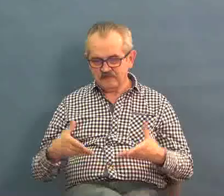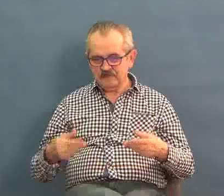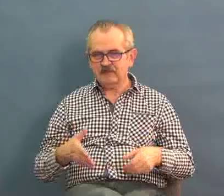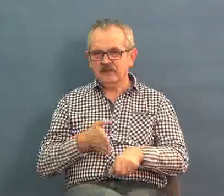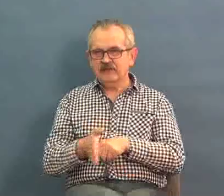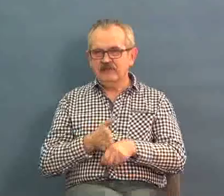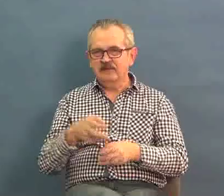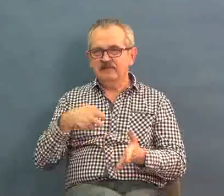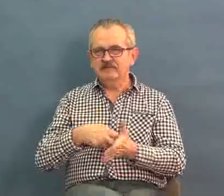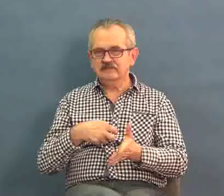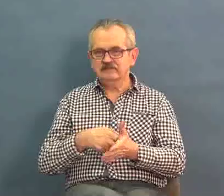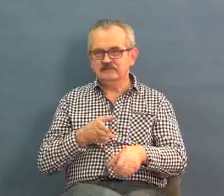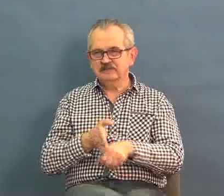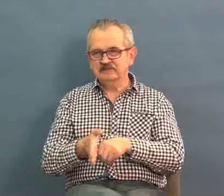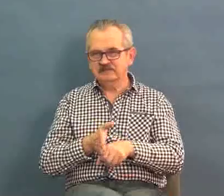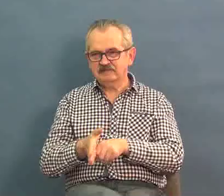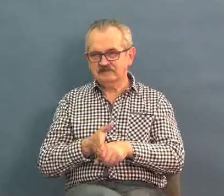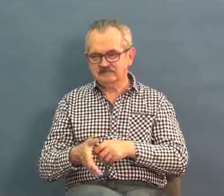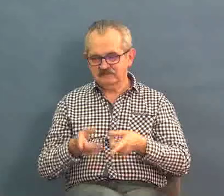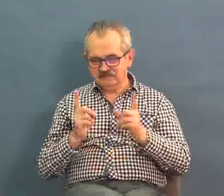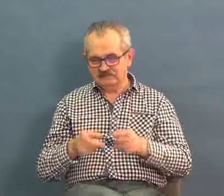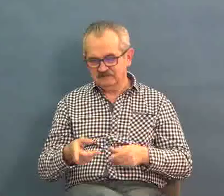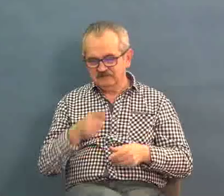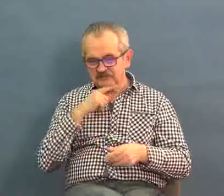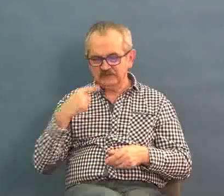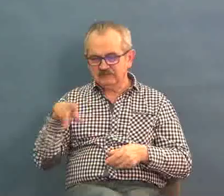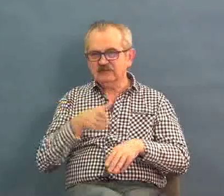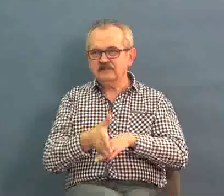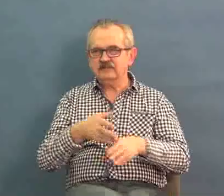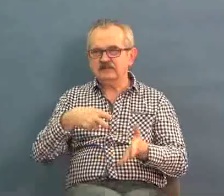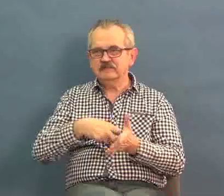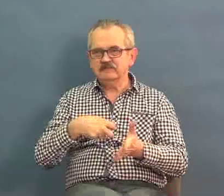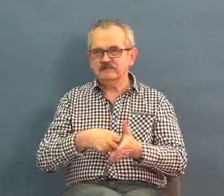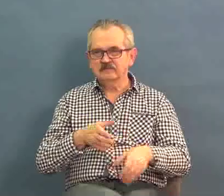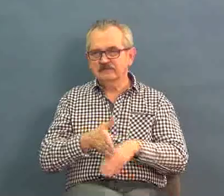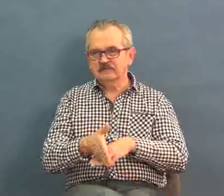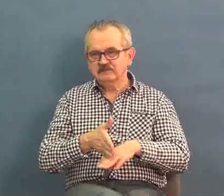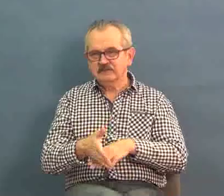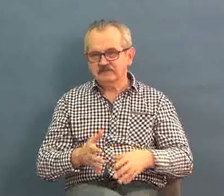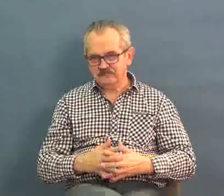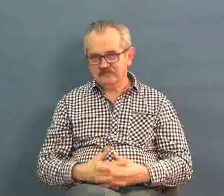Czerwone koło mówi, że jest zakaz piłowania kanapy na dworcu.